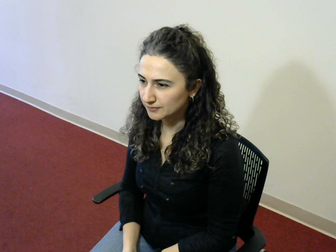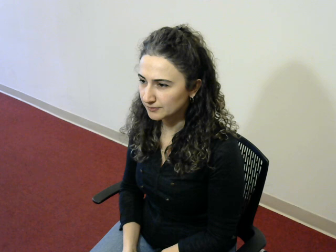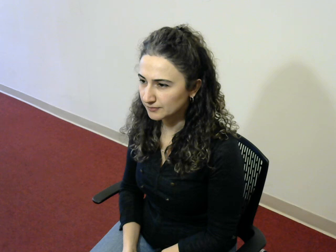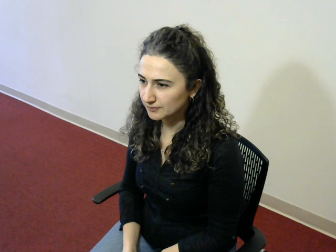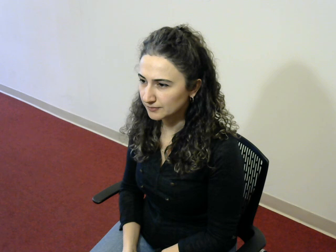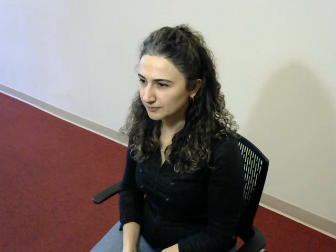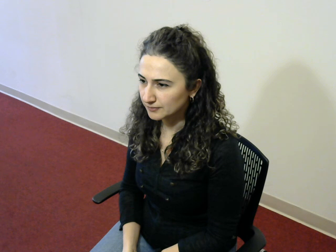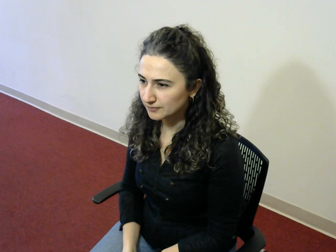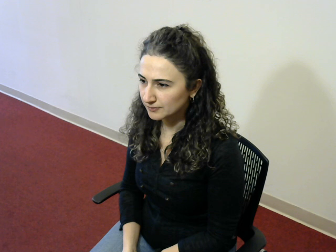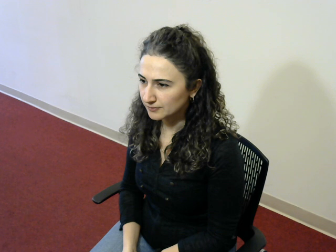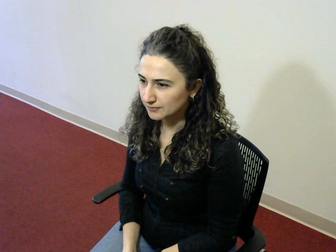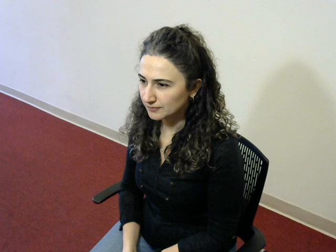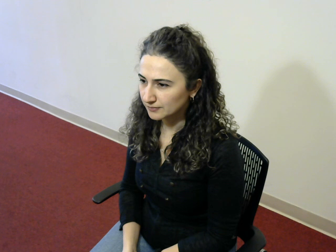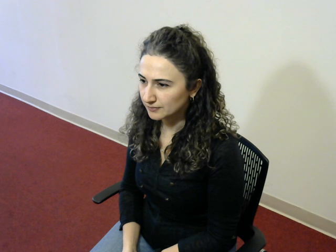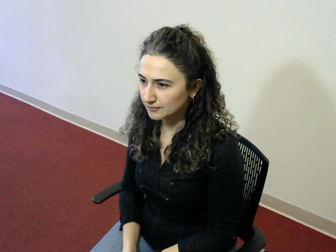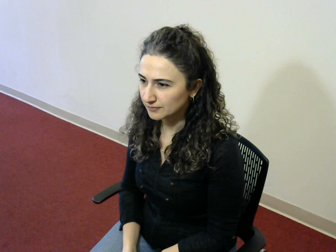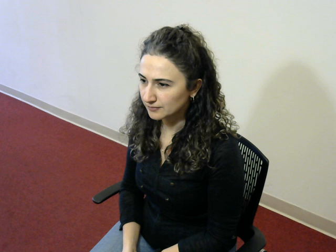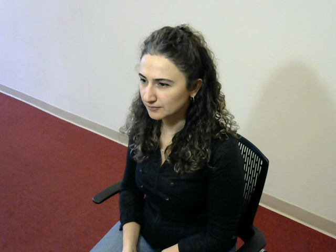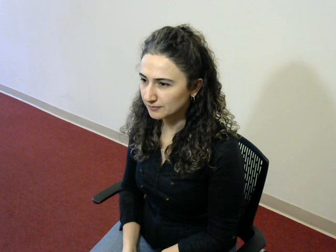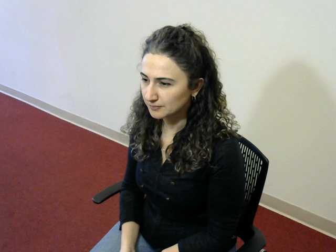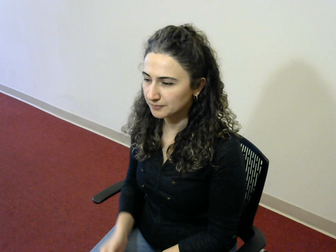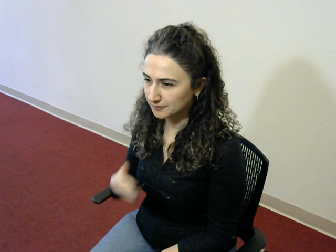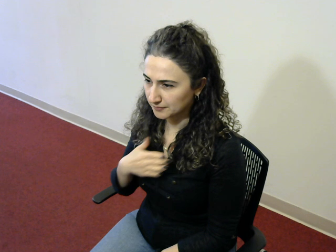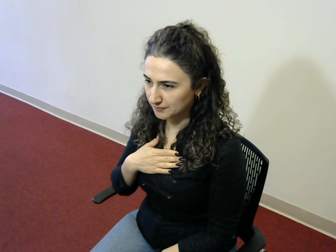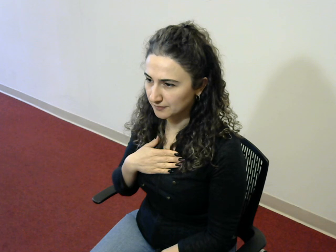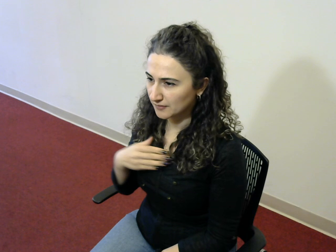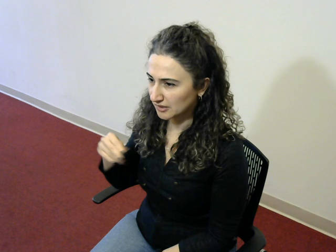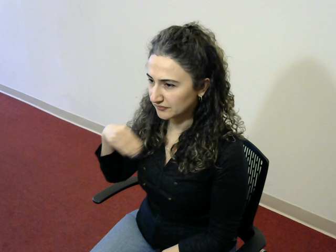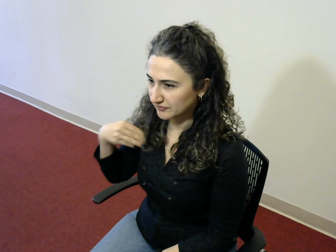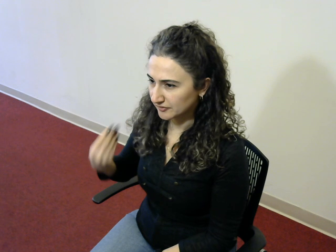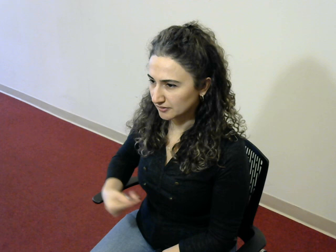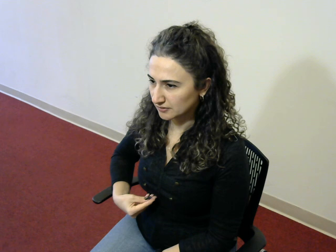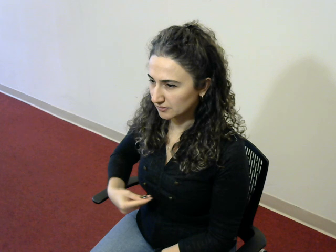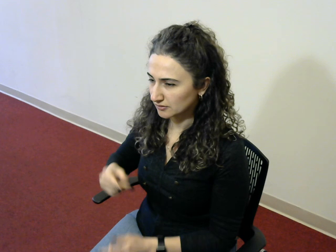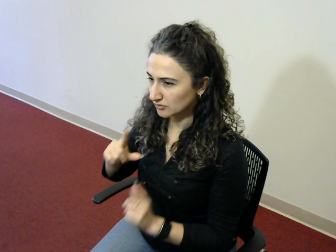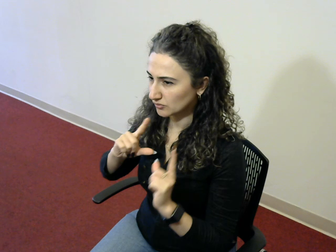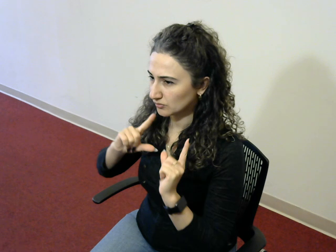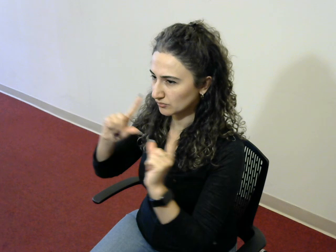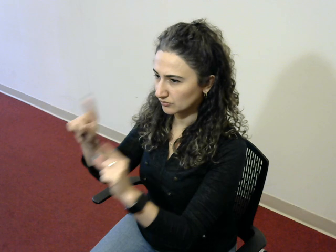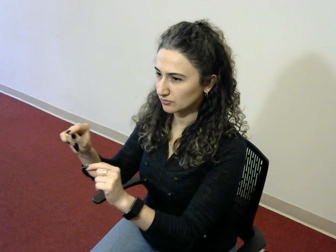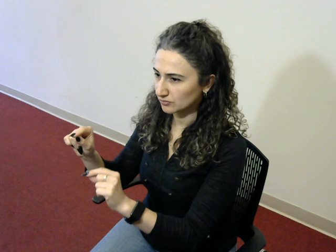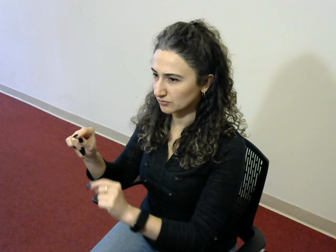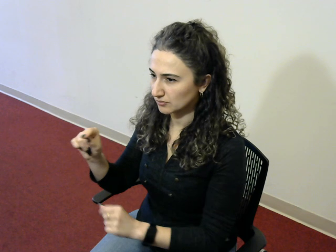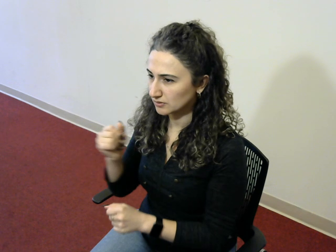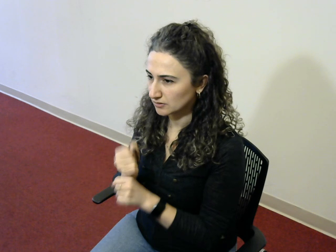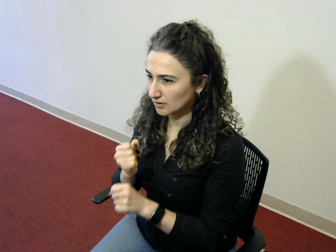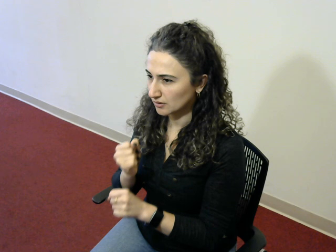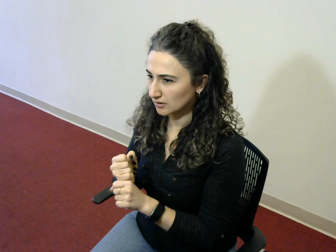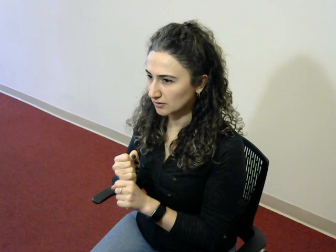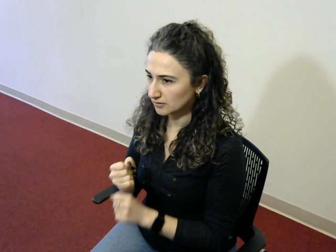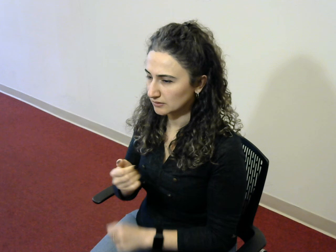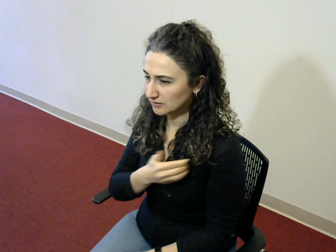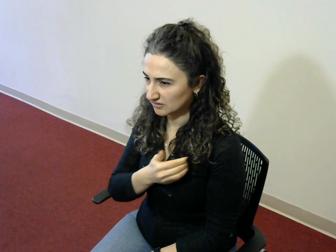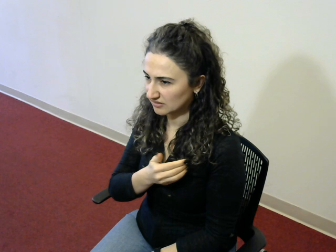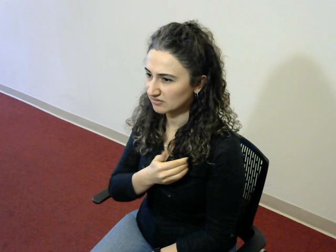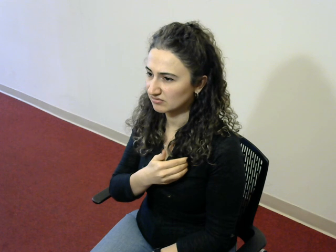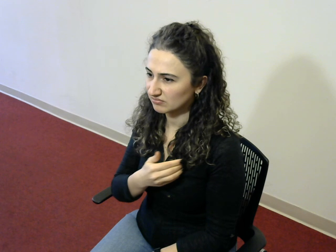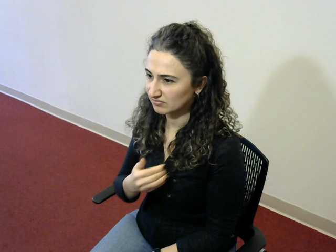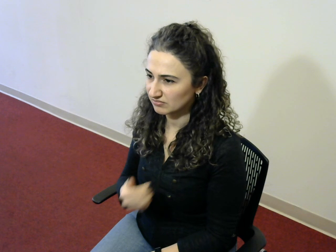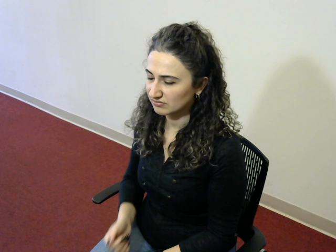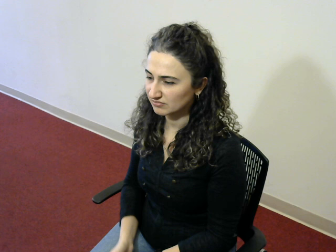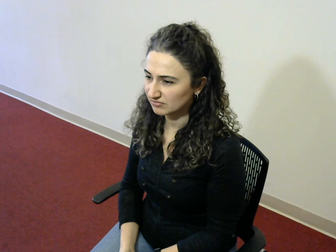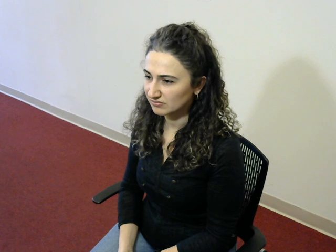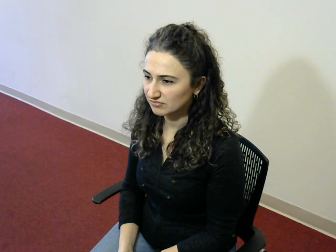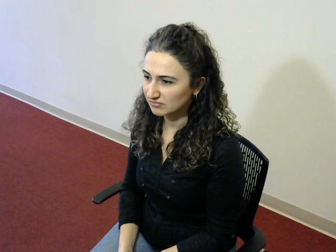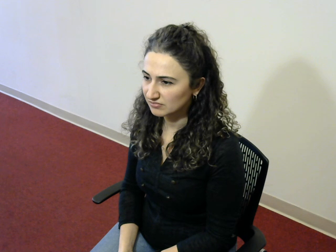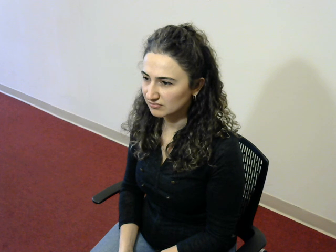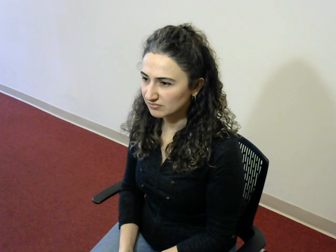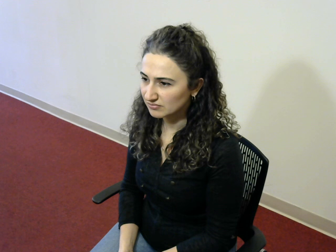Mən Fransaya səyahet etmək istəyirəm